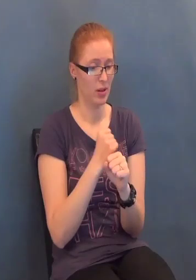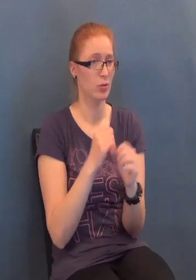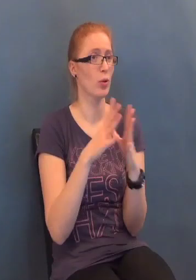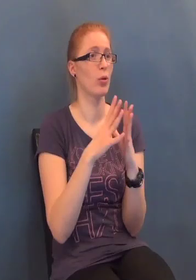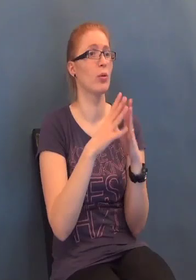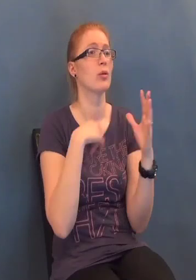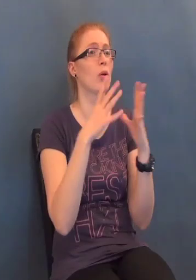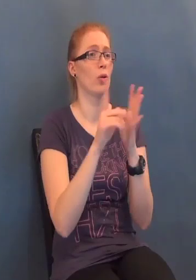Pracuję o dziesiątej.